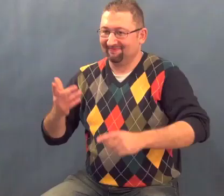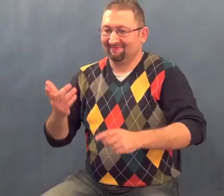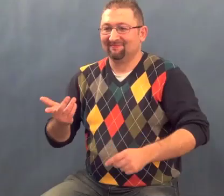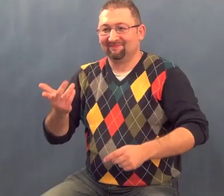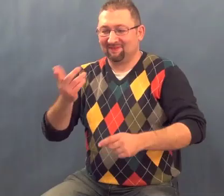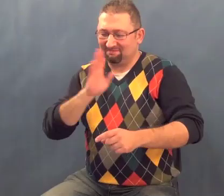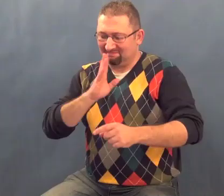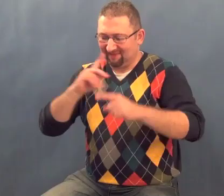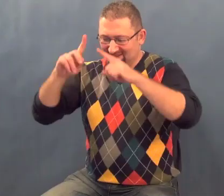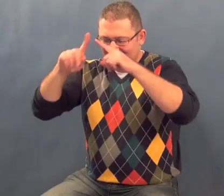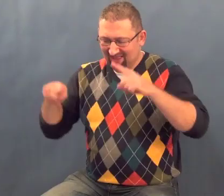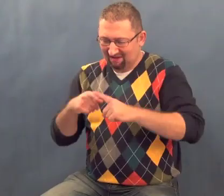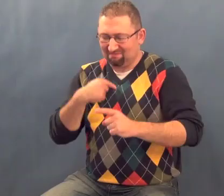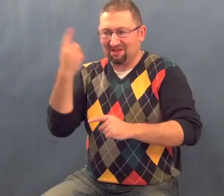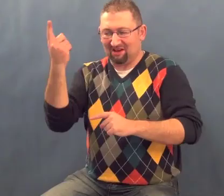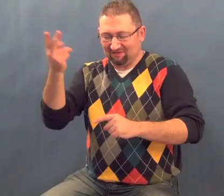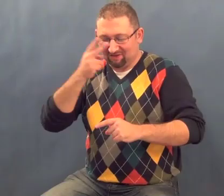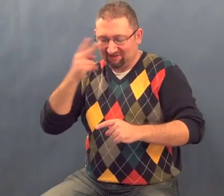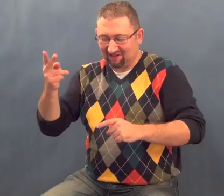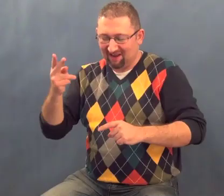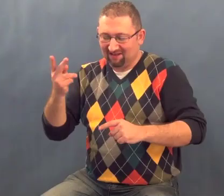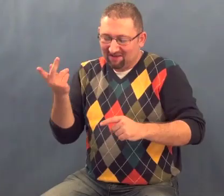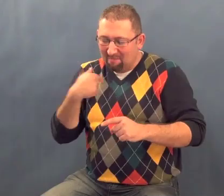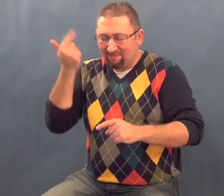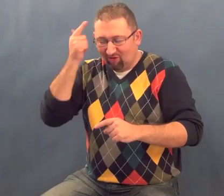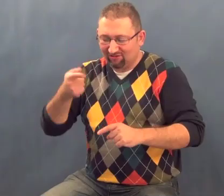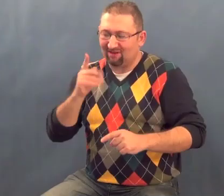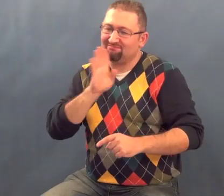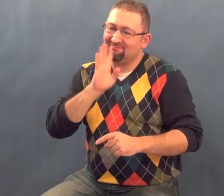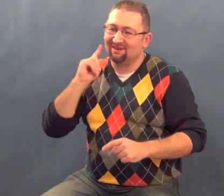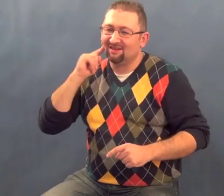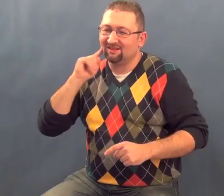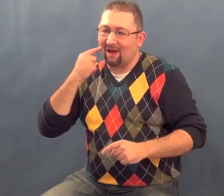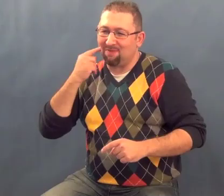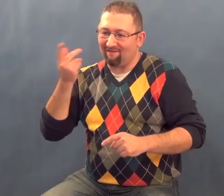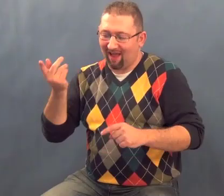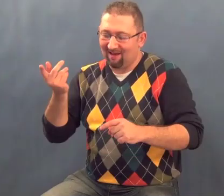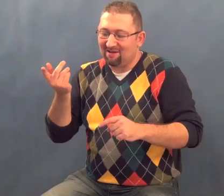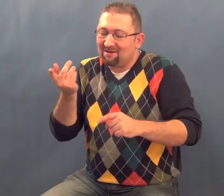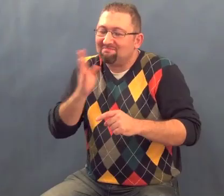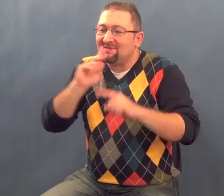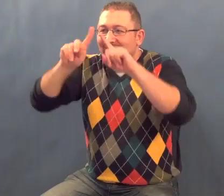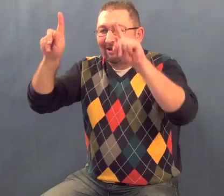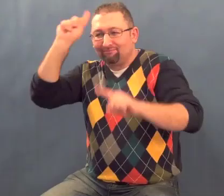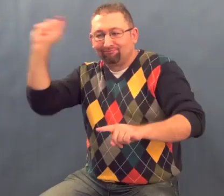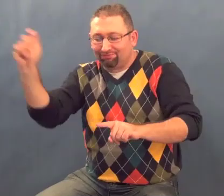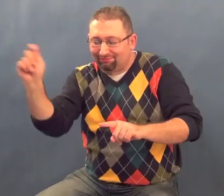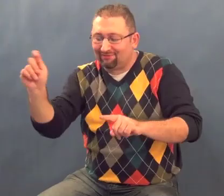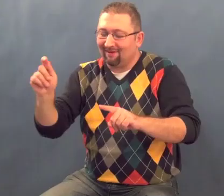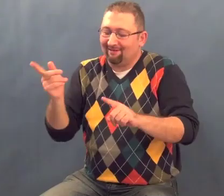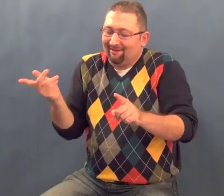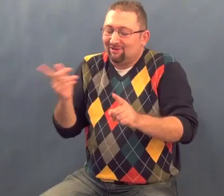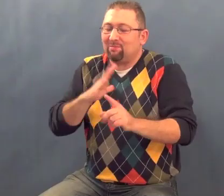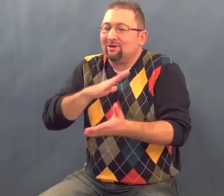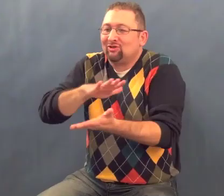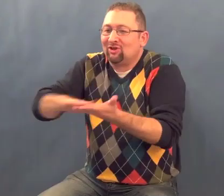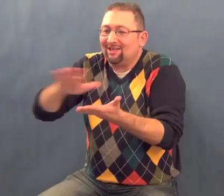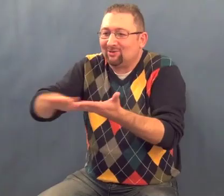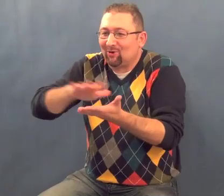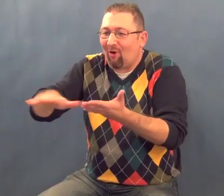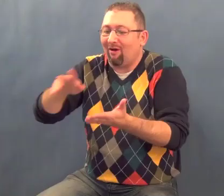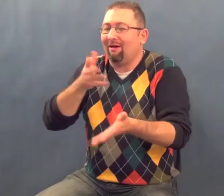To chyba jest znak, pierwsze widzę, więc tak myślę, że to jest taki znak do zabawy, który informuje o śliskim podłożu.